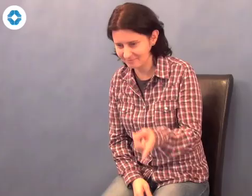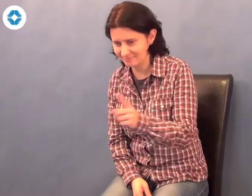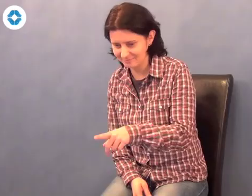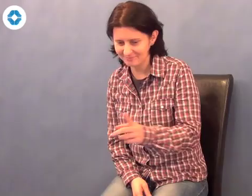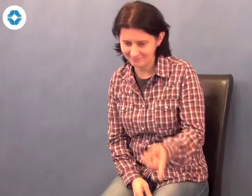Następnie to.